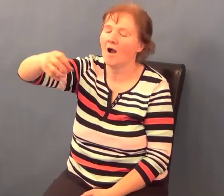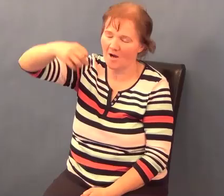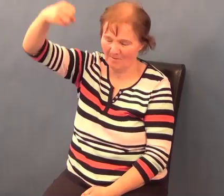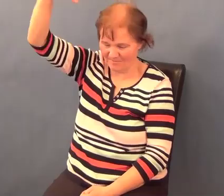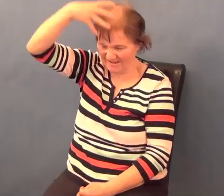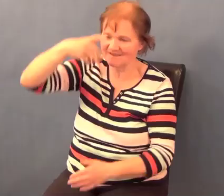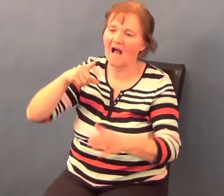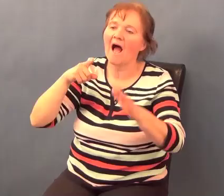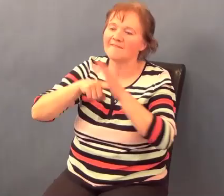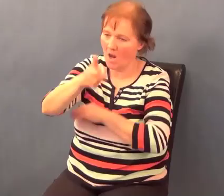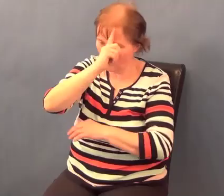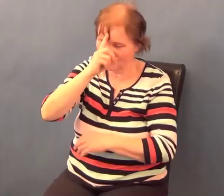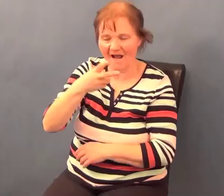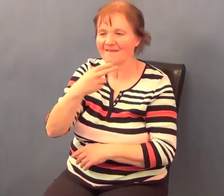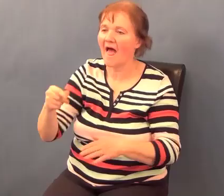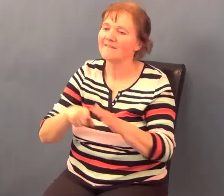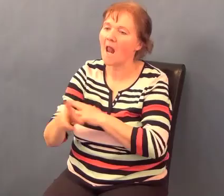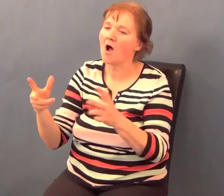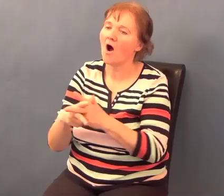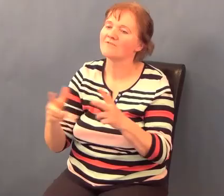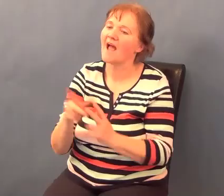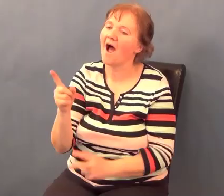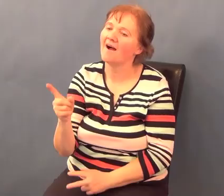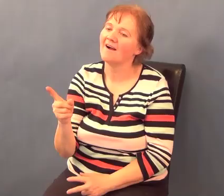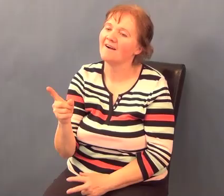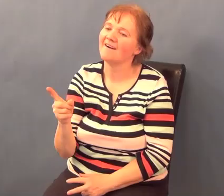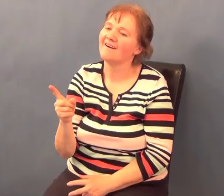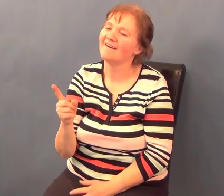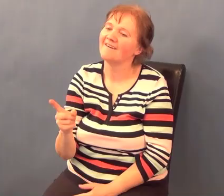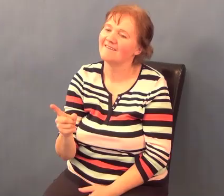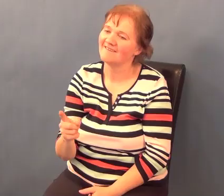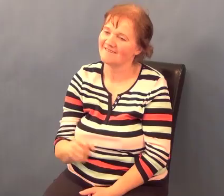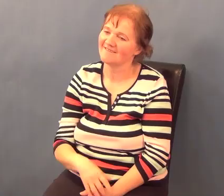Prysznic jest dla ludzi, a nie dla koni.